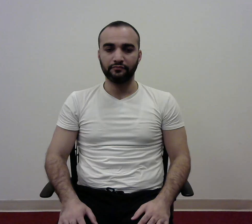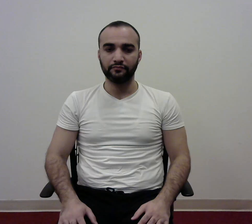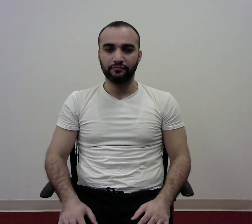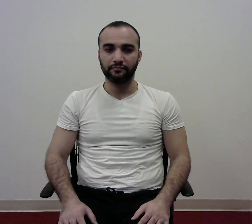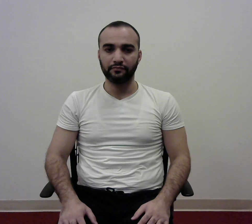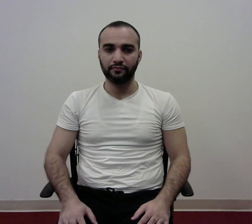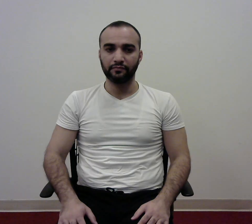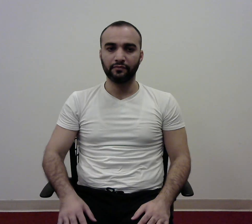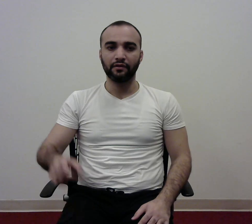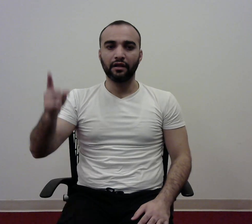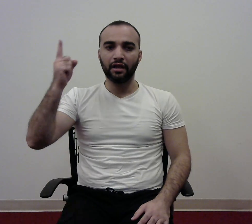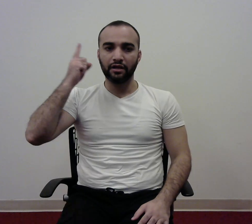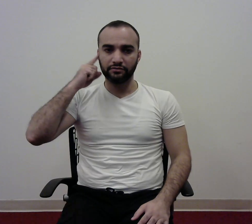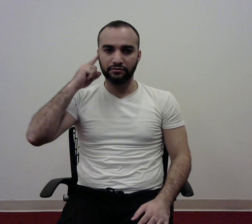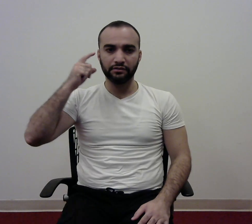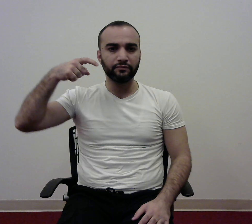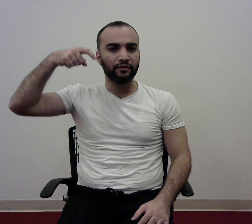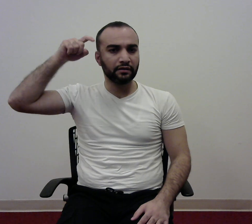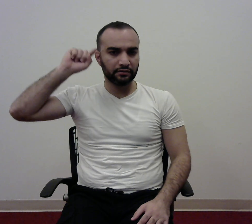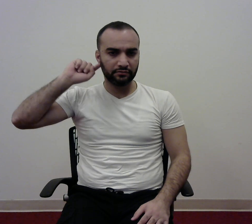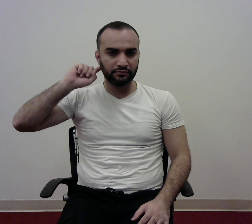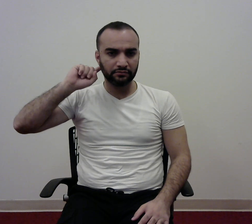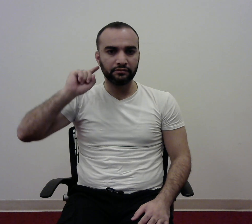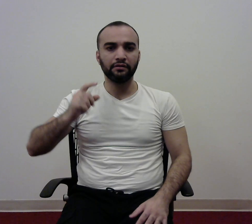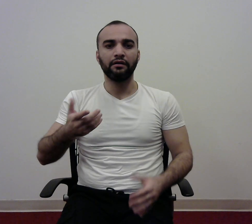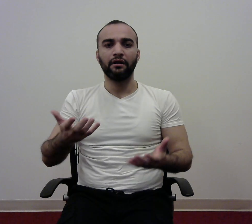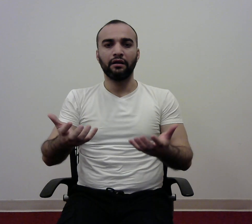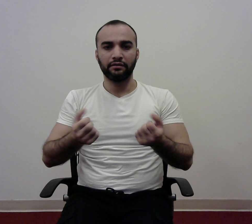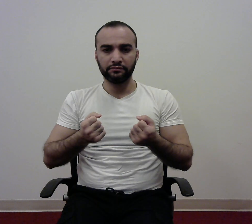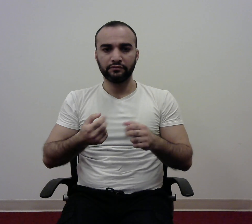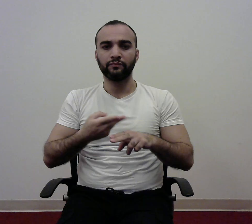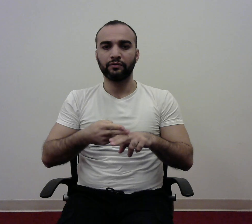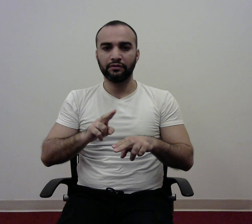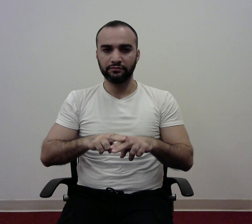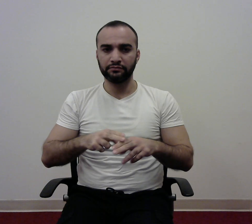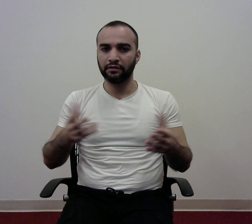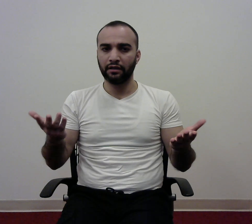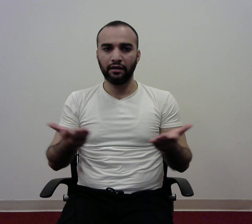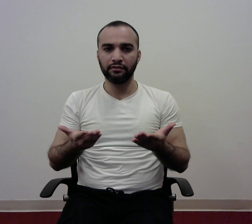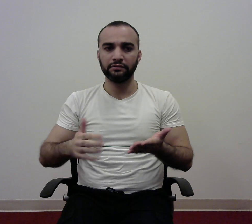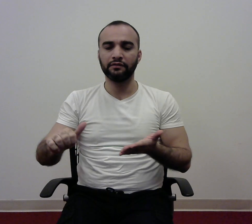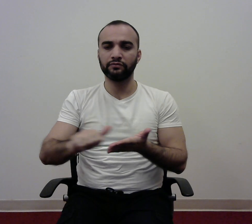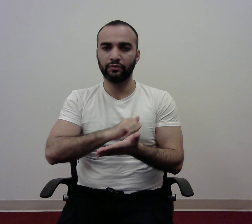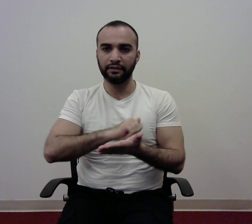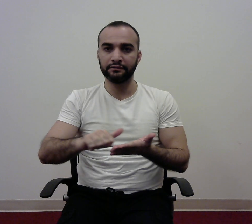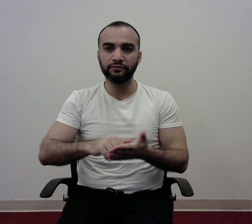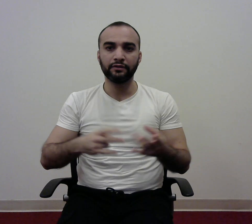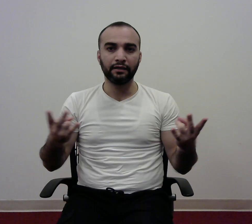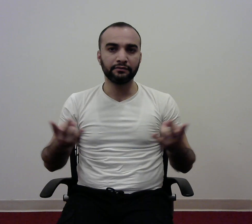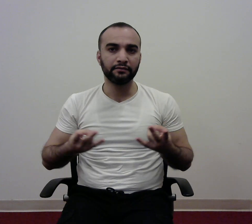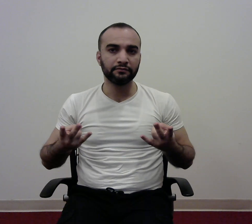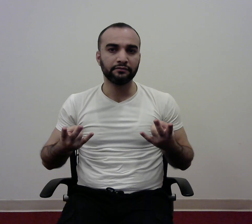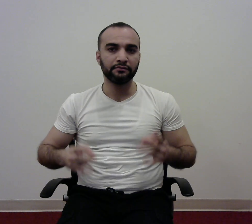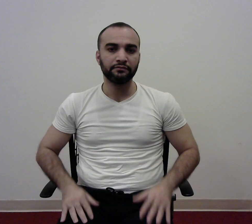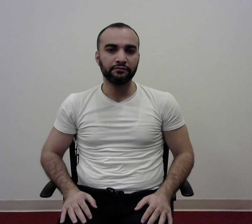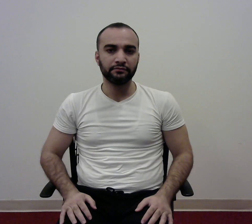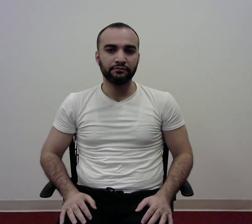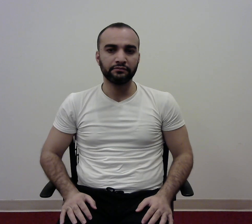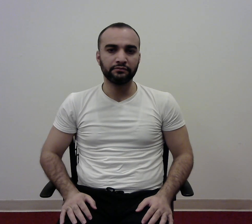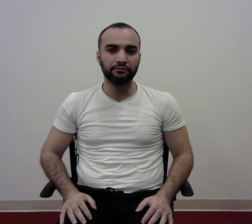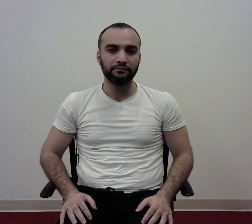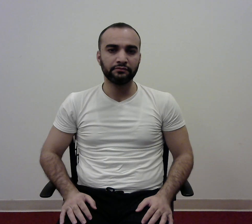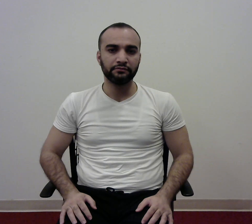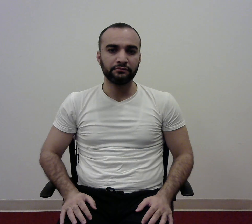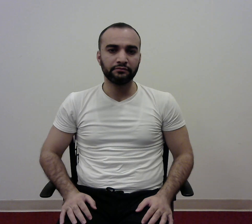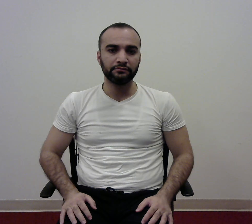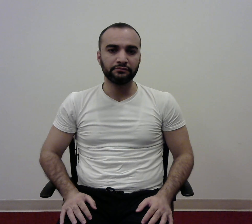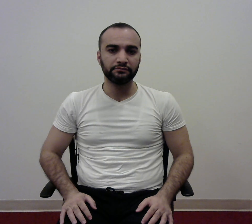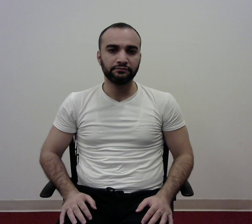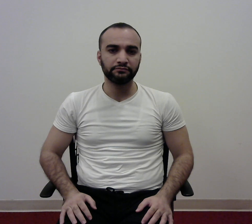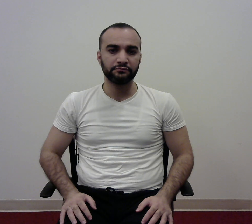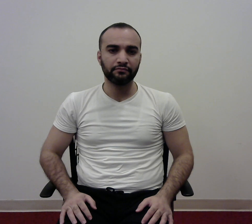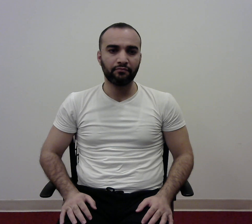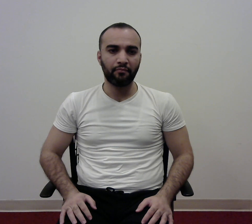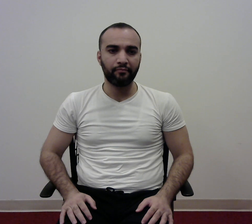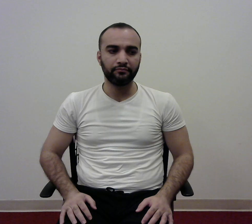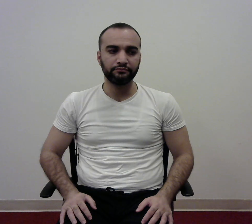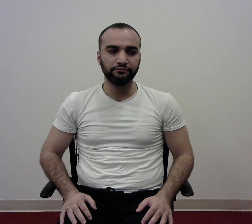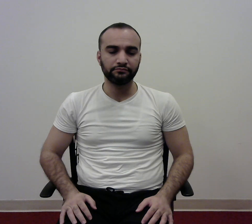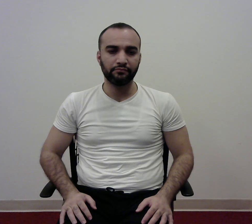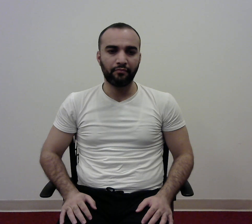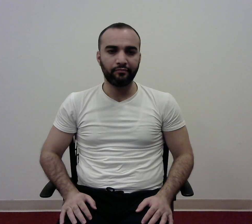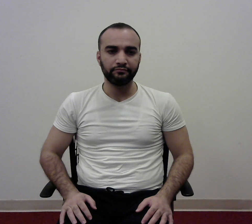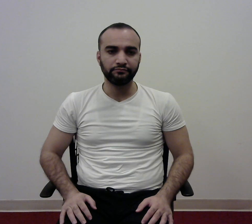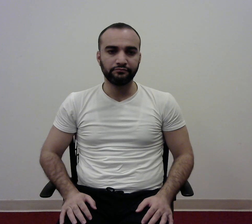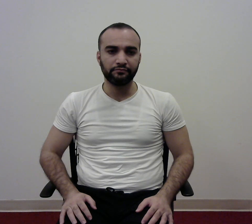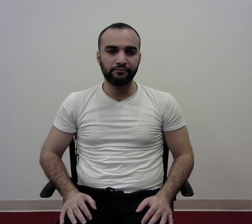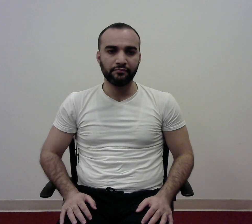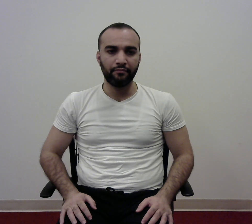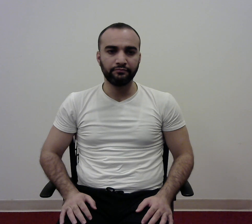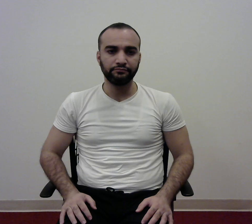Eşitmə aparatı alınması üçün hansı sənədlər tələb edilir?